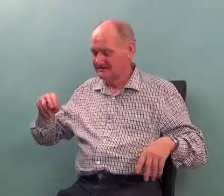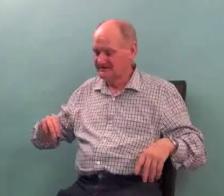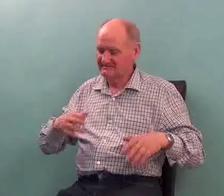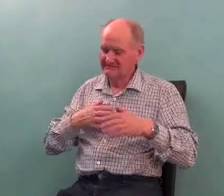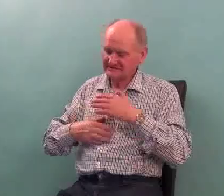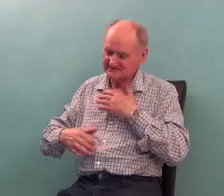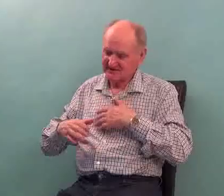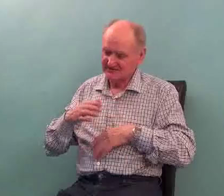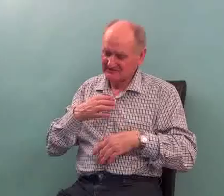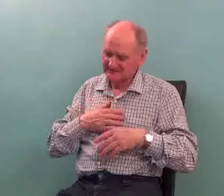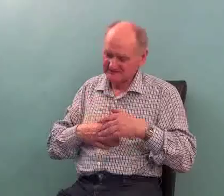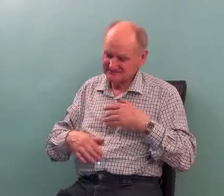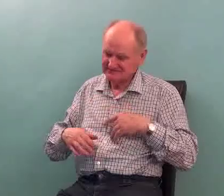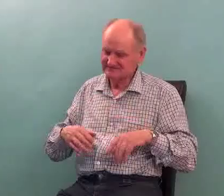Przyjemnie.